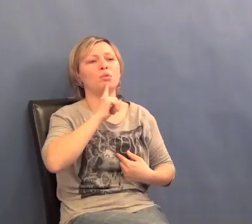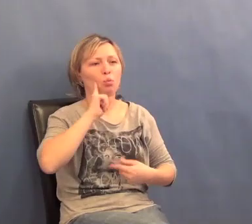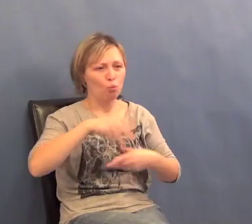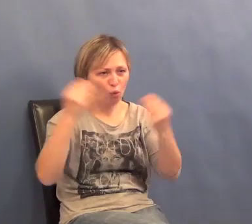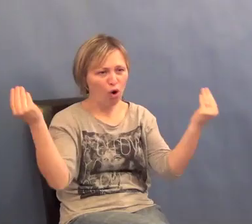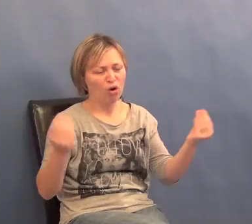A chłopak ma to wykorzystać?